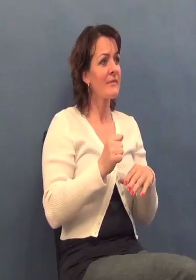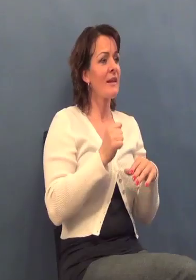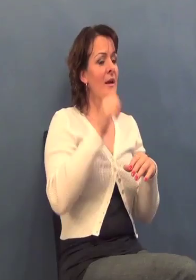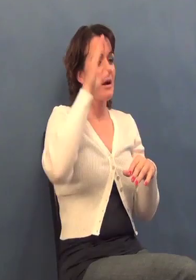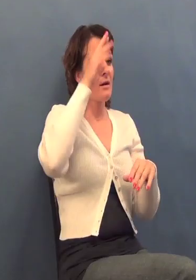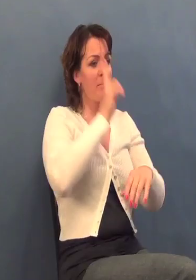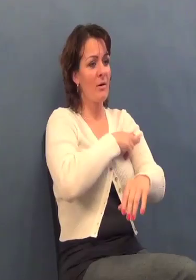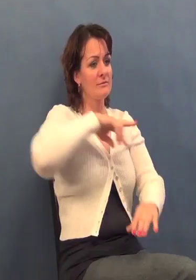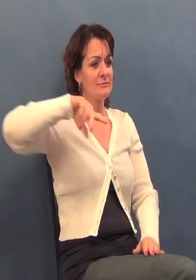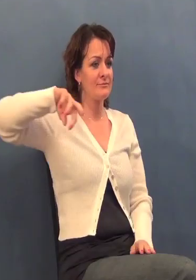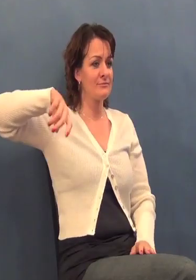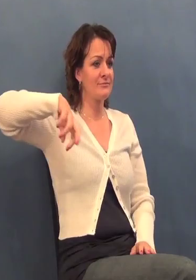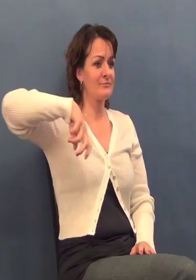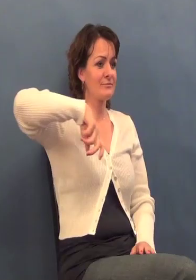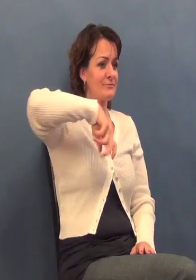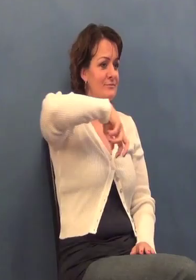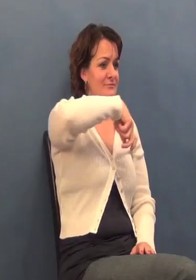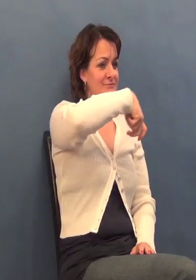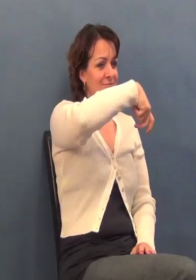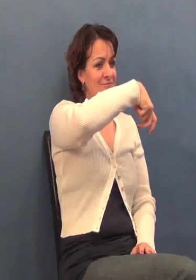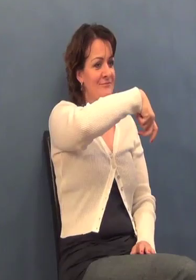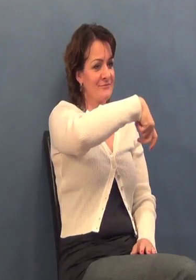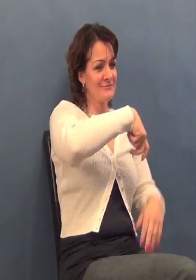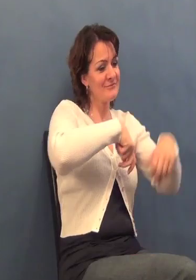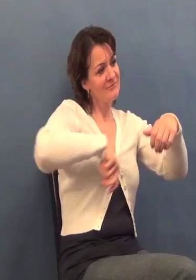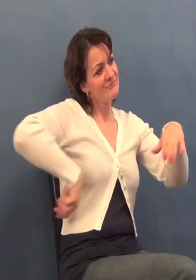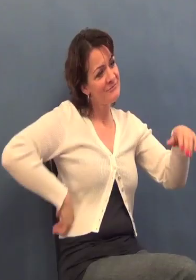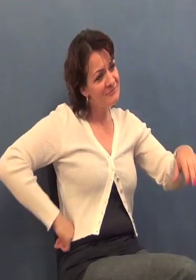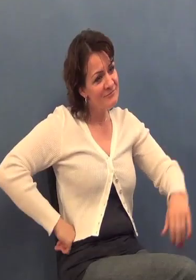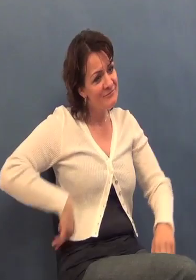Policjant podchodzi do niego, zatrzymuje się i patrzy.